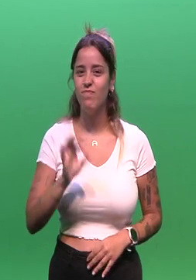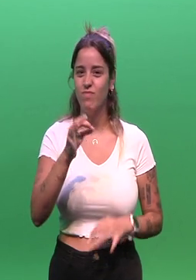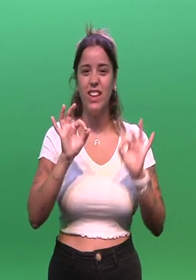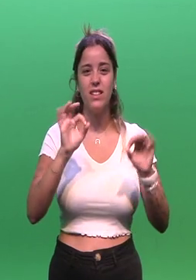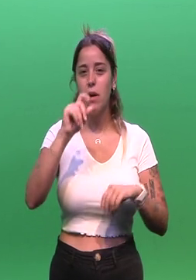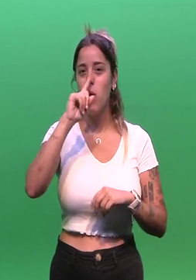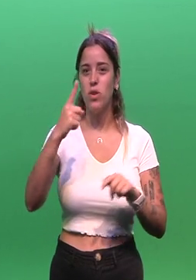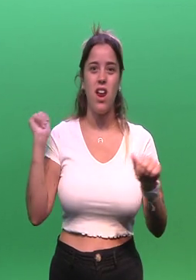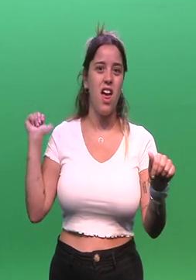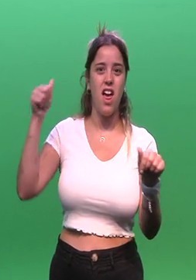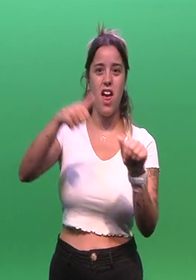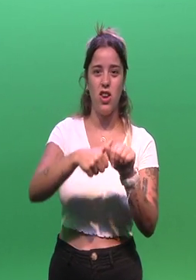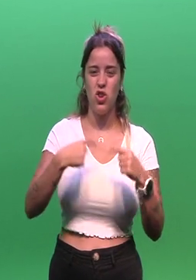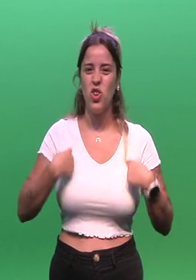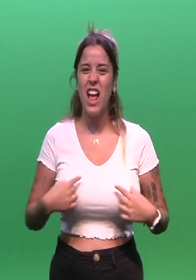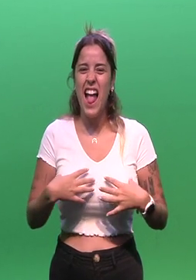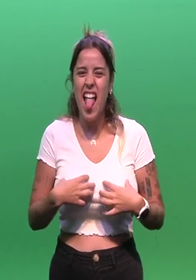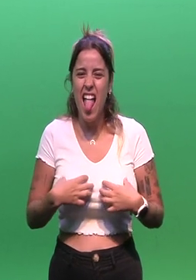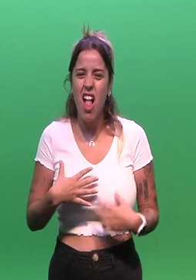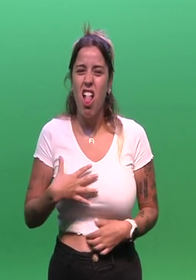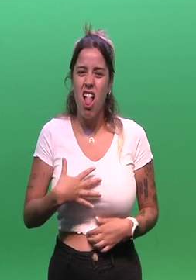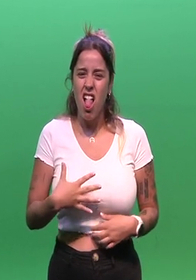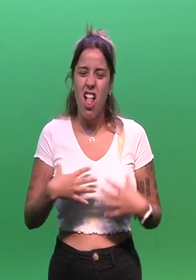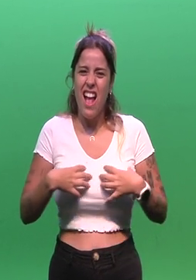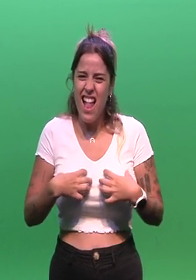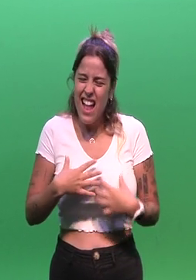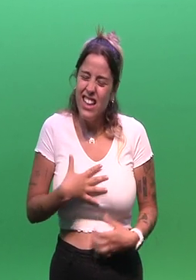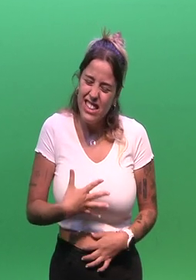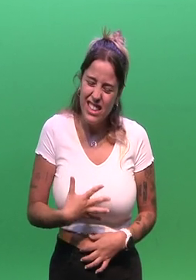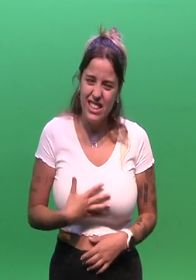Sí, ja fa un any que em fan mal els pulmons i em costa respirar.